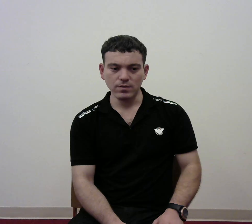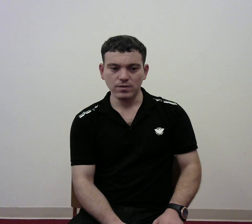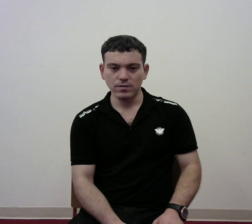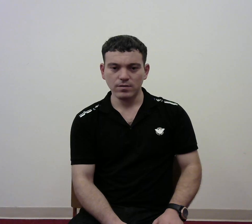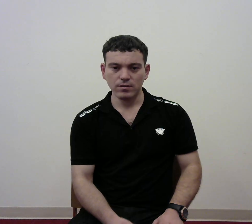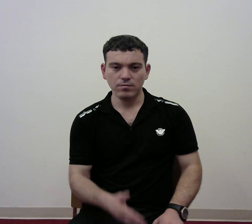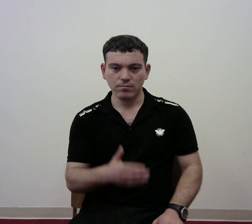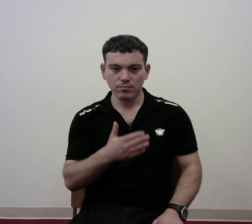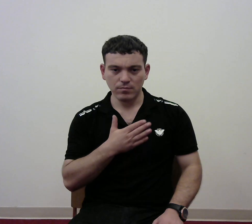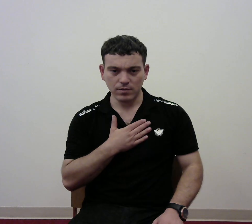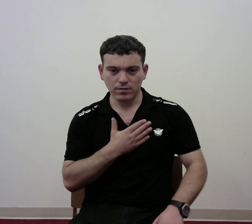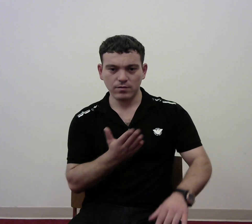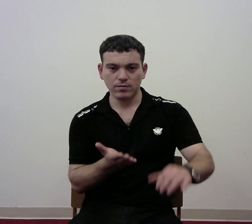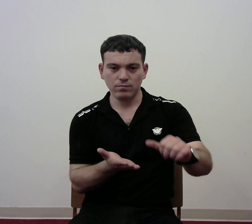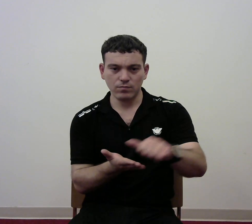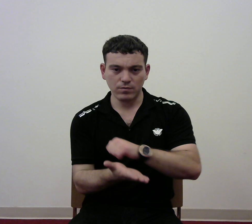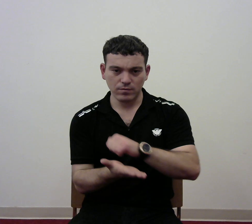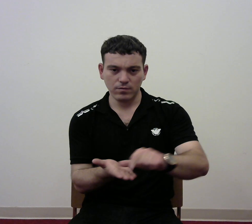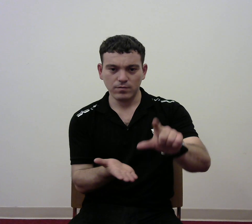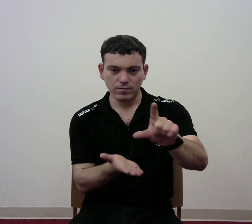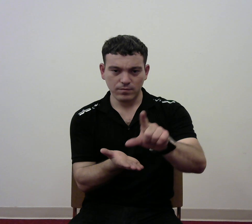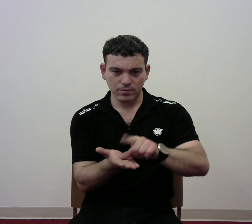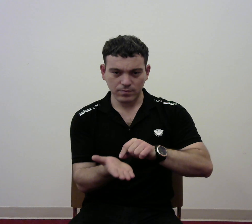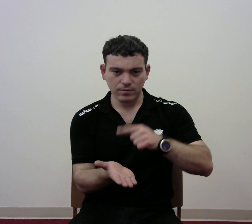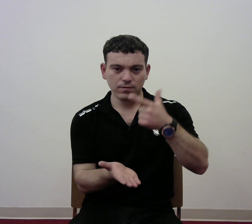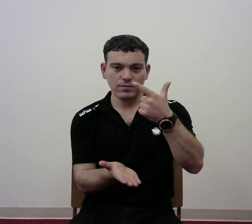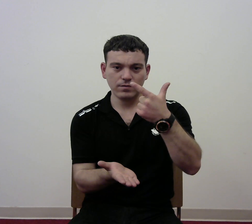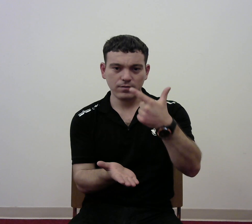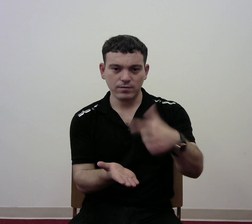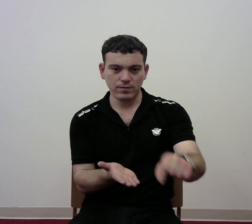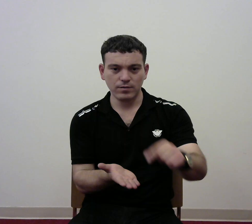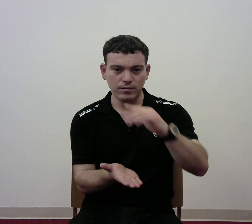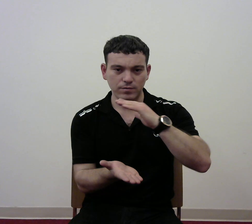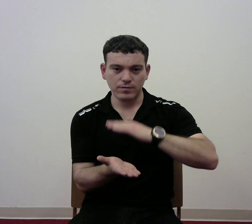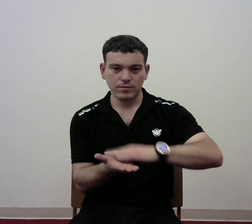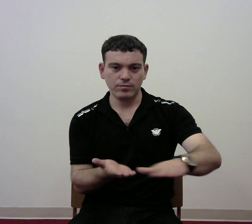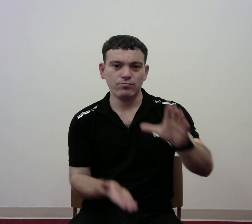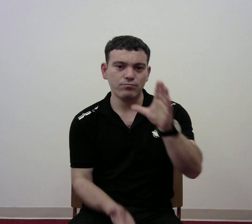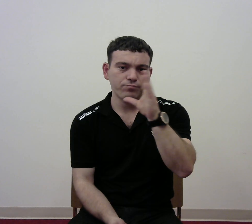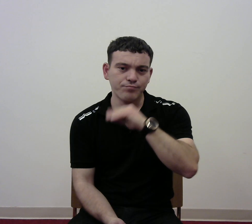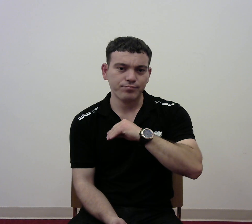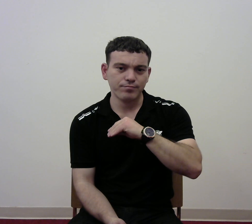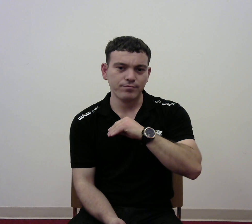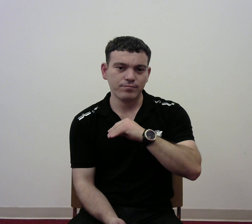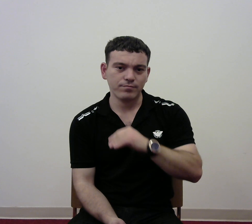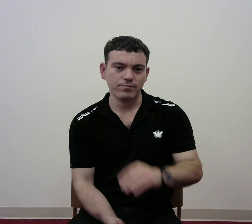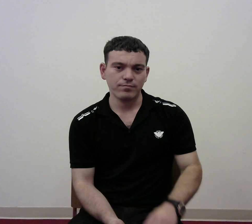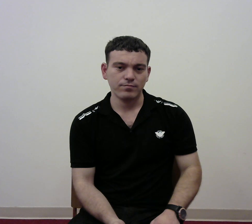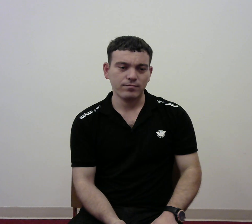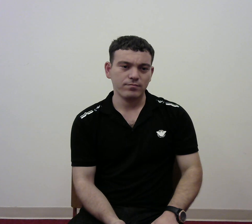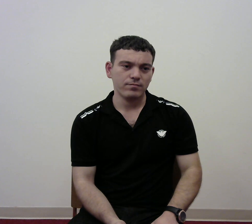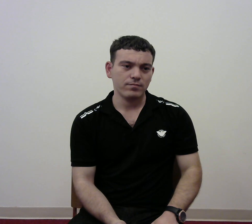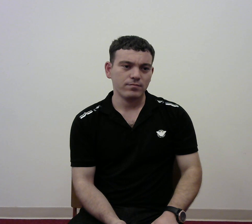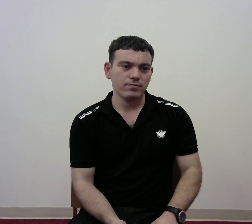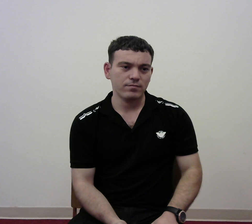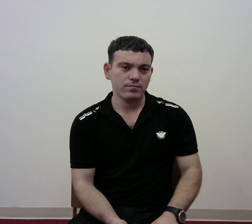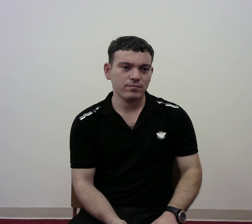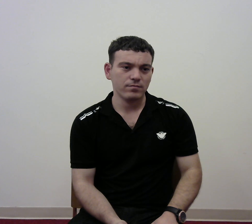Mən sənədlərin surətini harada çıxara bilərəm?